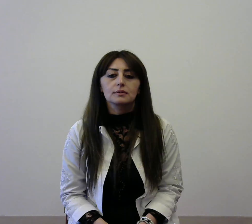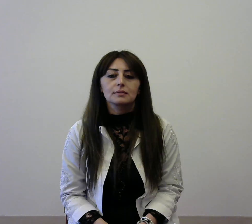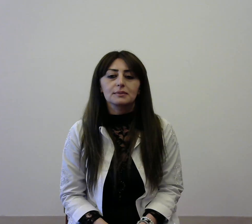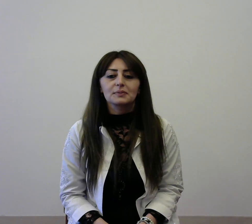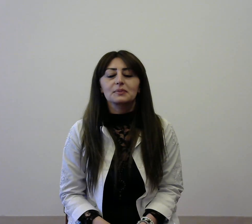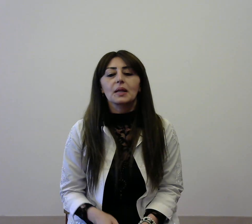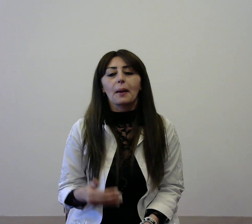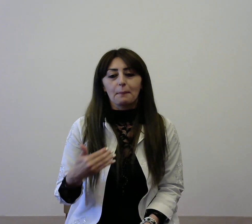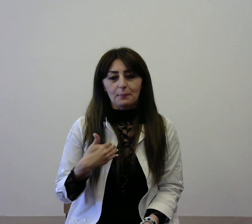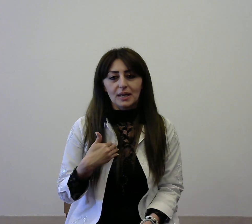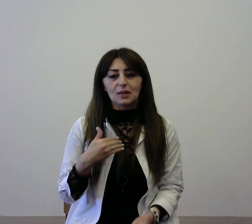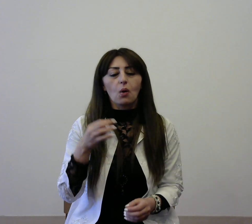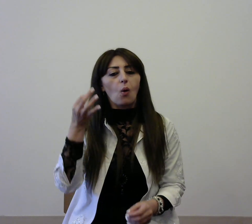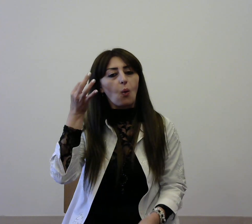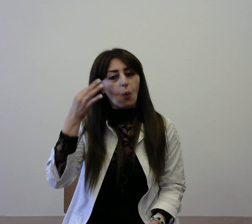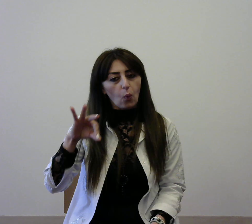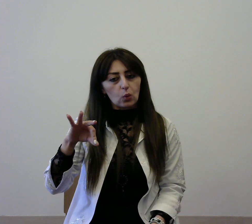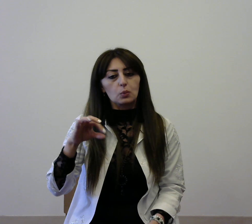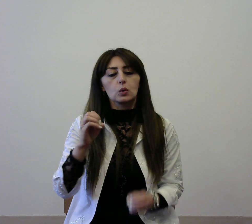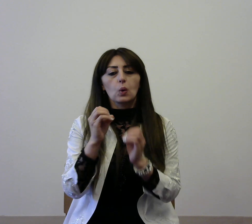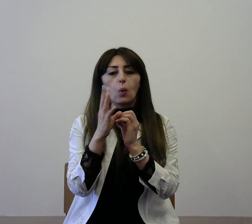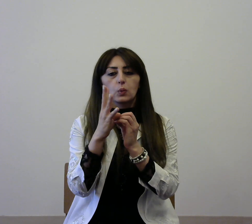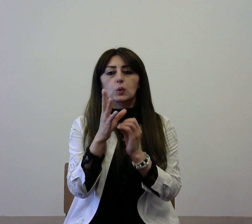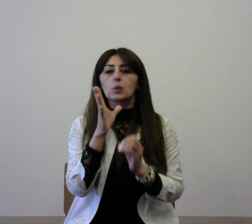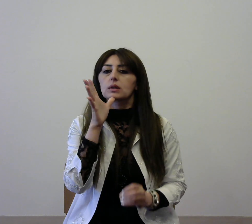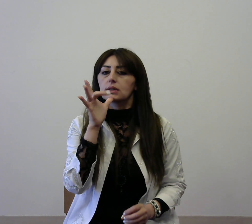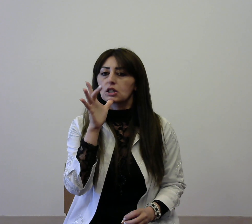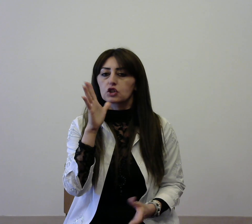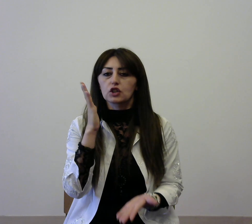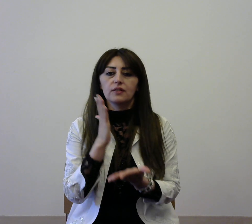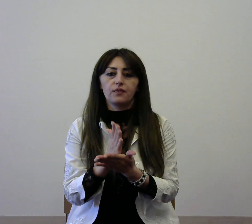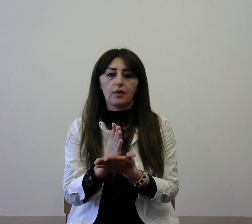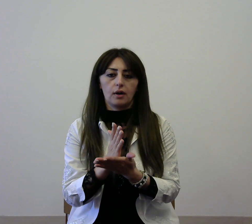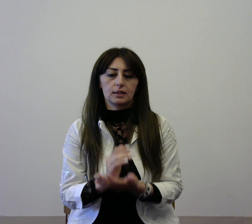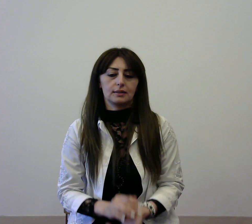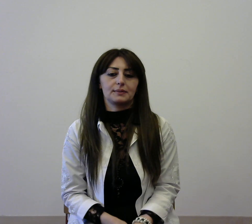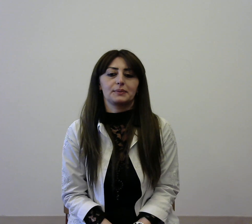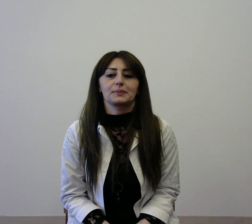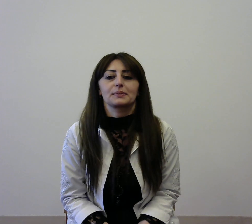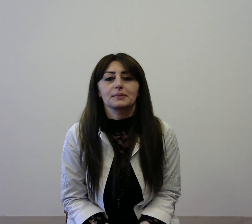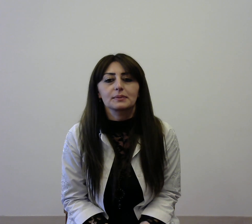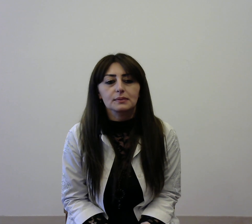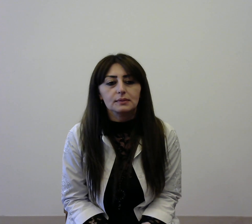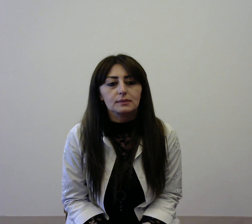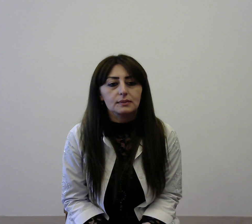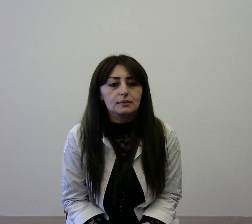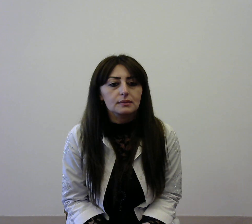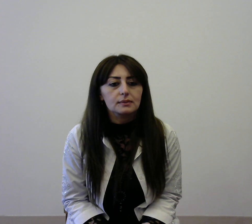Mənim oğlumun 14 yaşı var